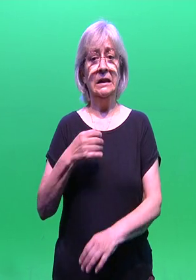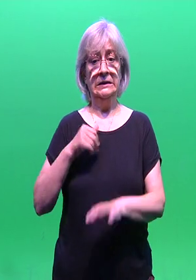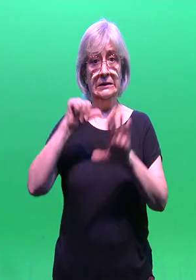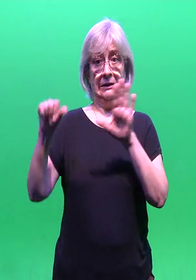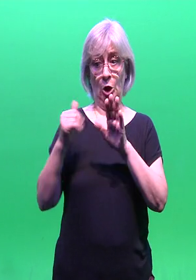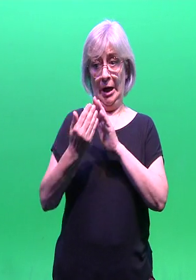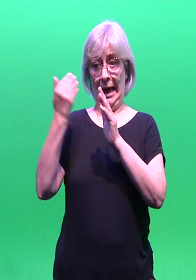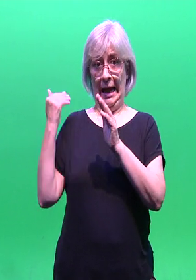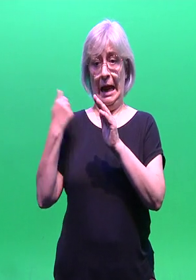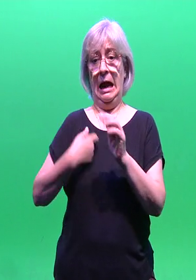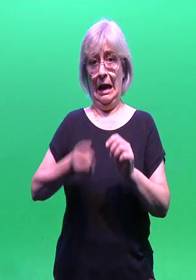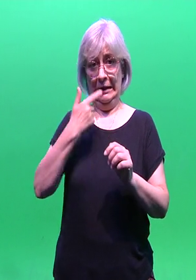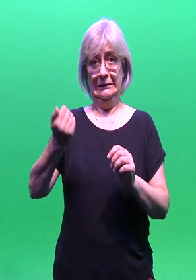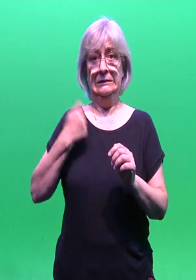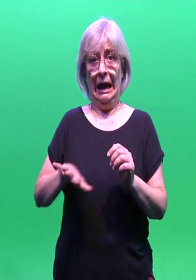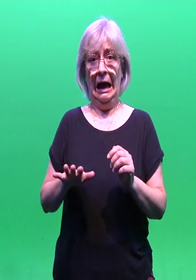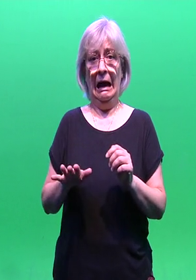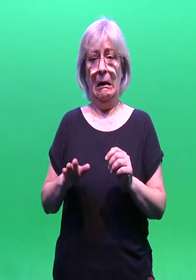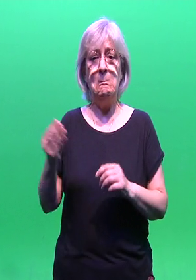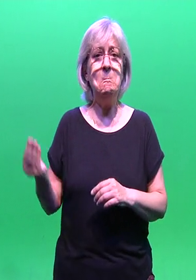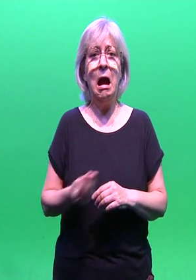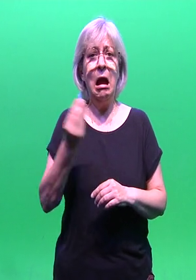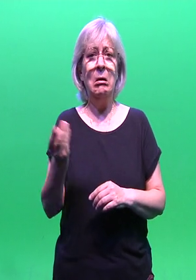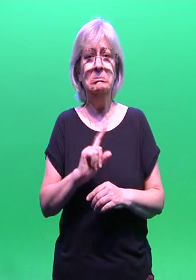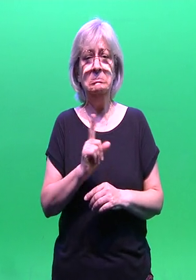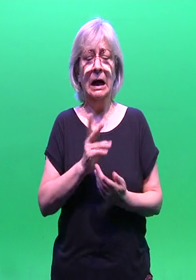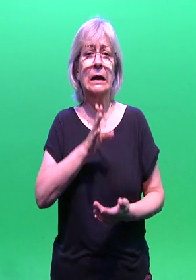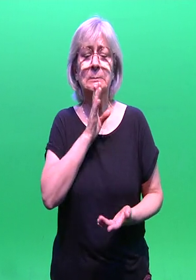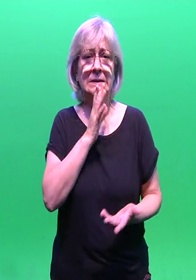Fa sis hores ja m'he pres una pastilla, però no milloro, què em passa?